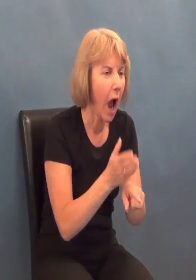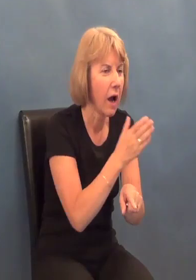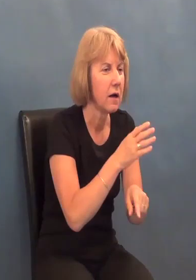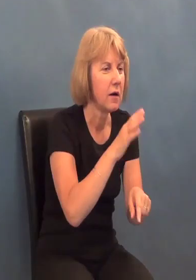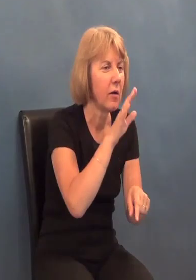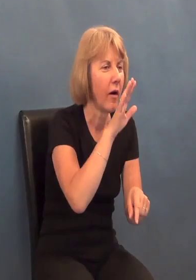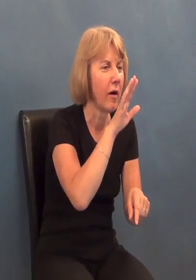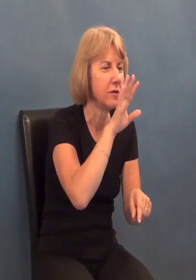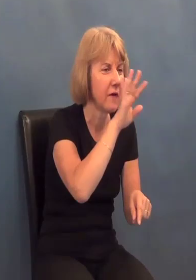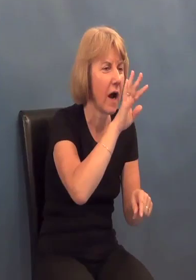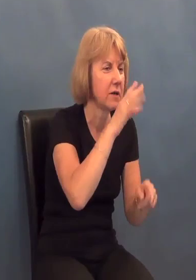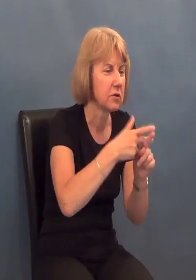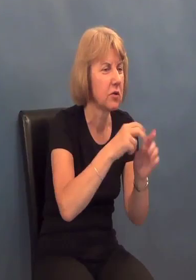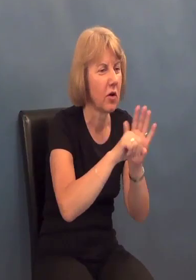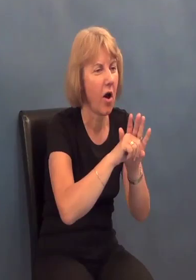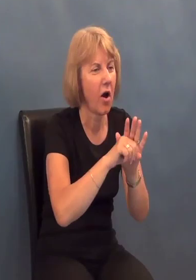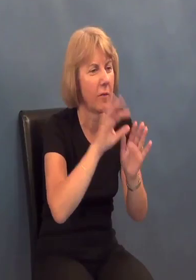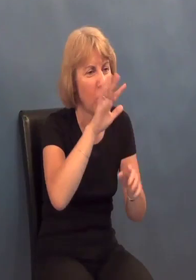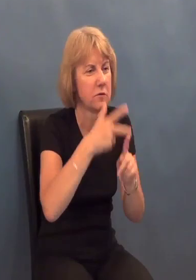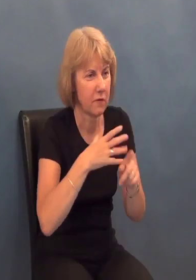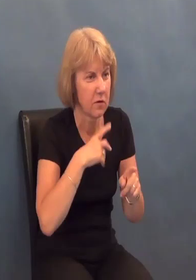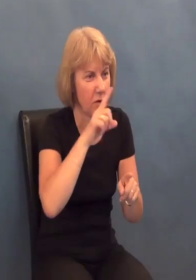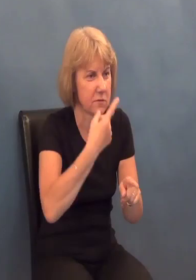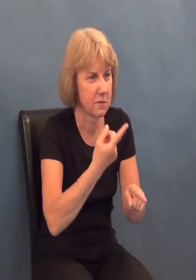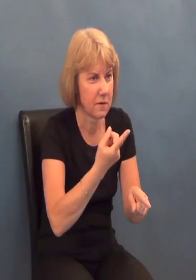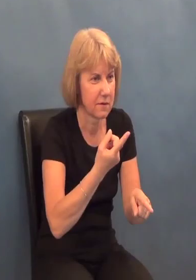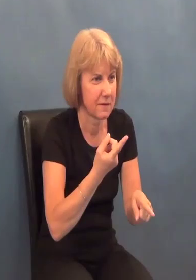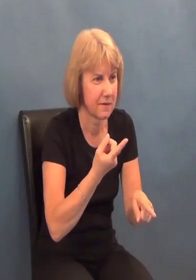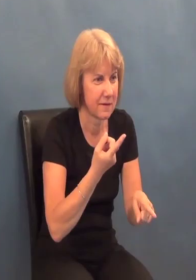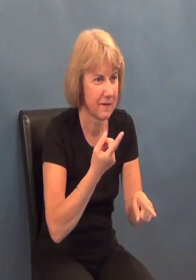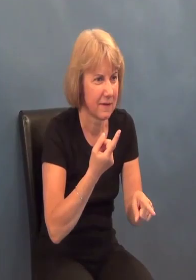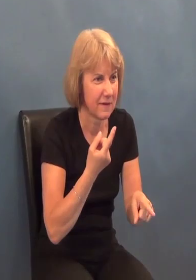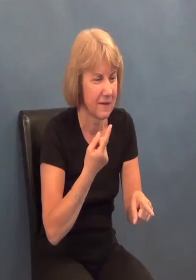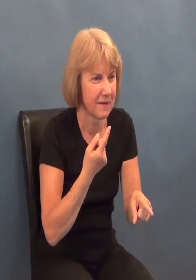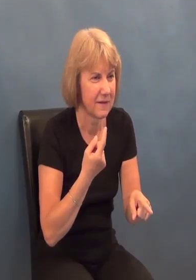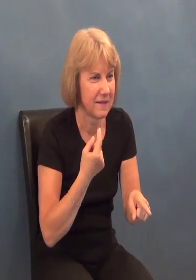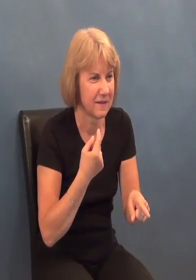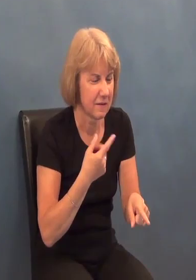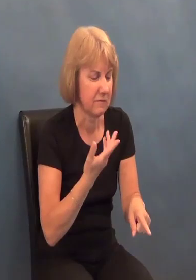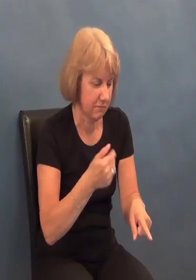A wcześniej? Od czwartej trzydzieści do piątej trzydzieści masz wolną godzinę?